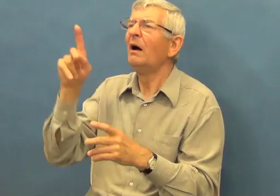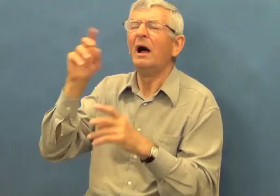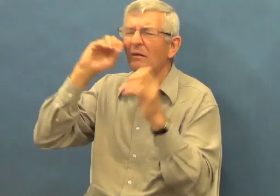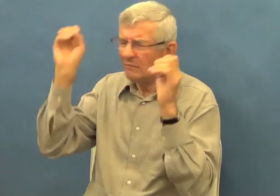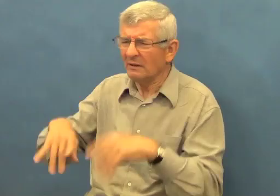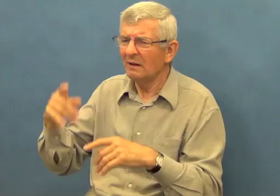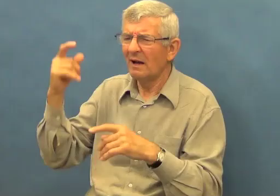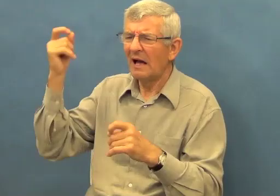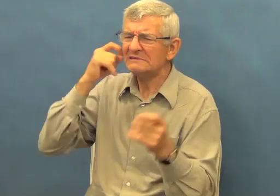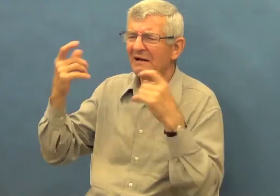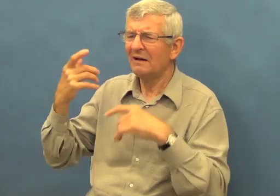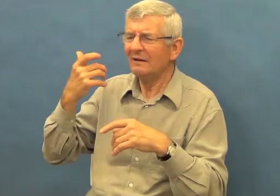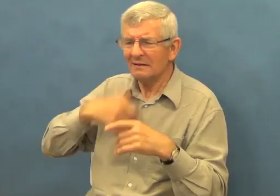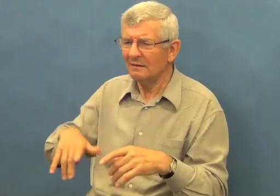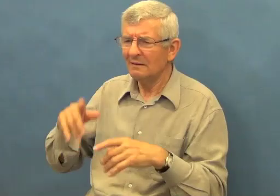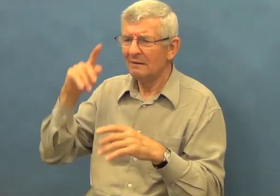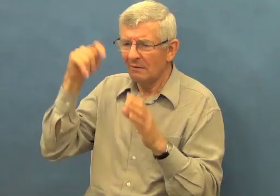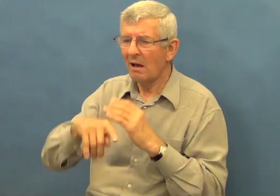Nie chcąc, aby osy go ukąsiły, ucieka.